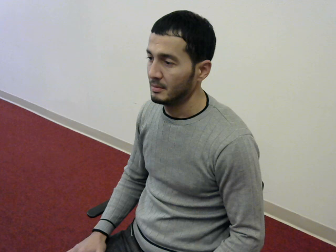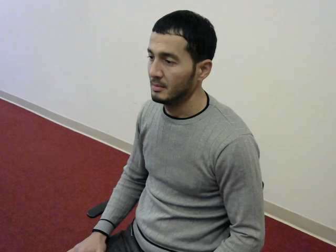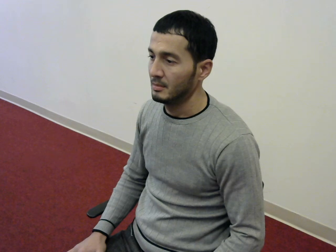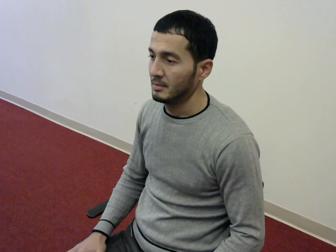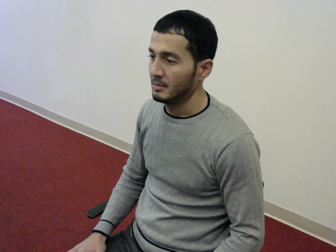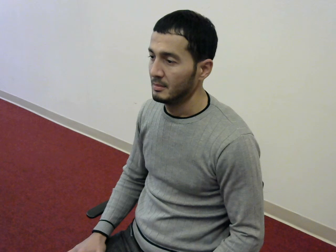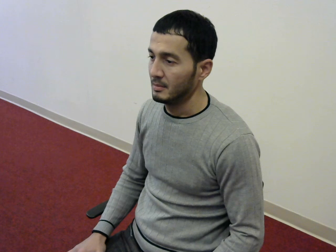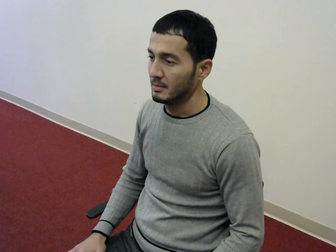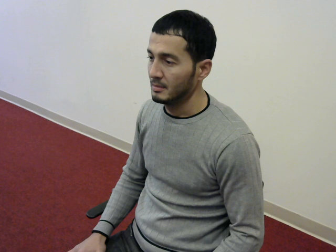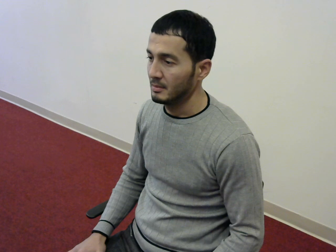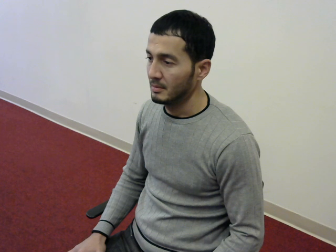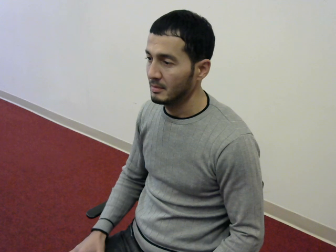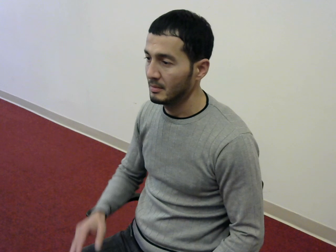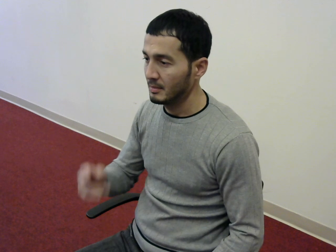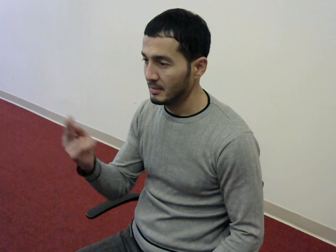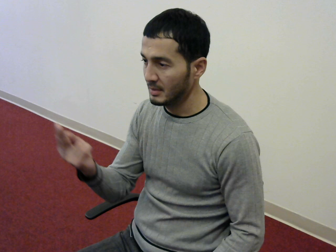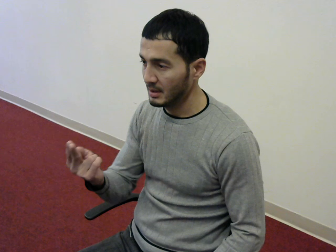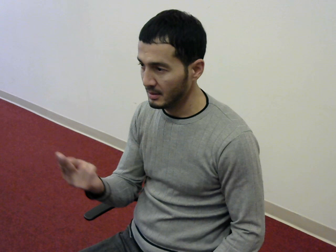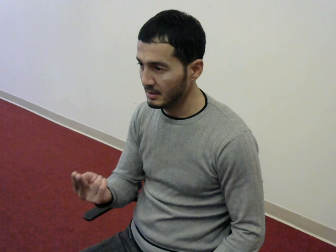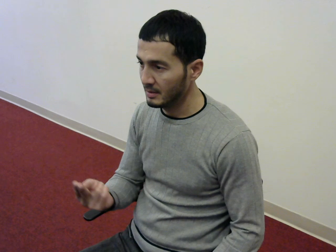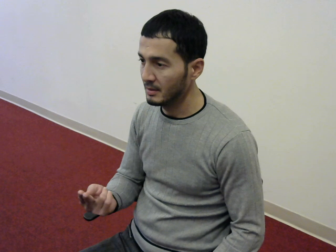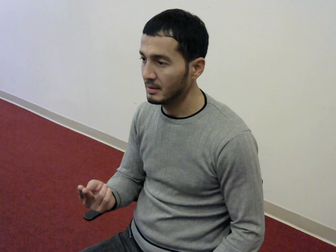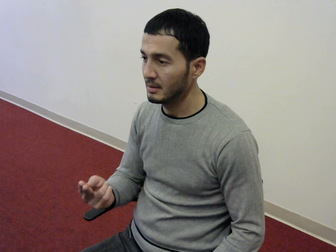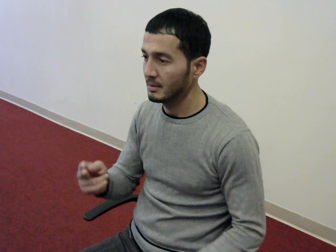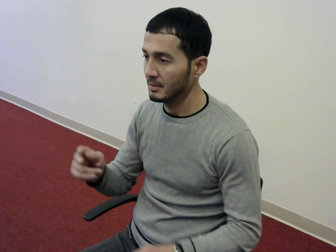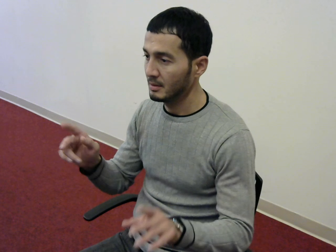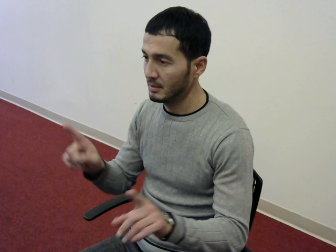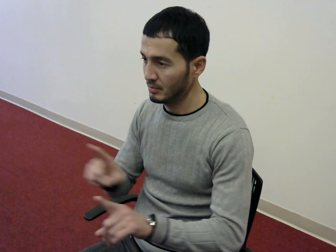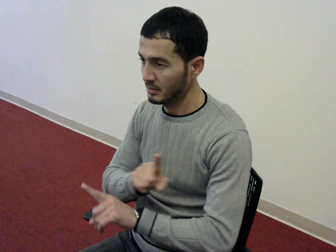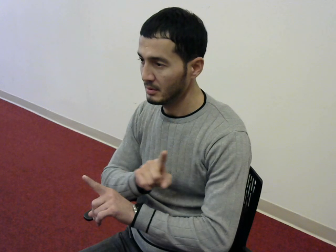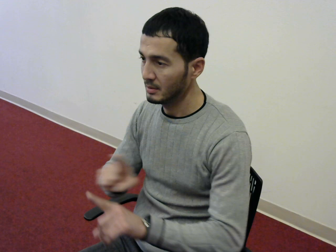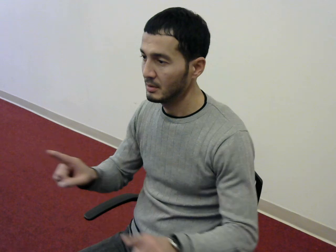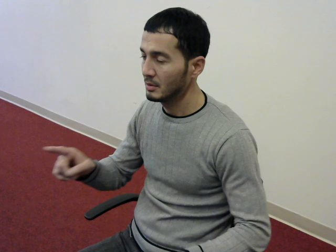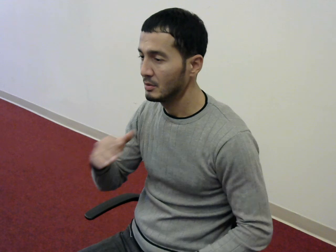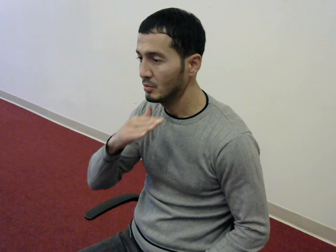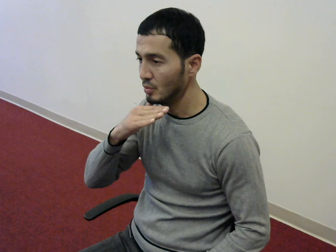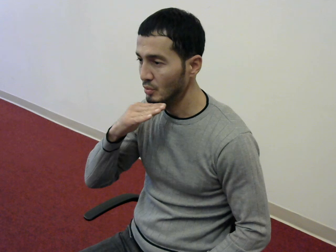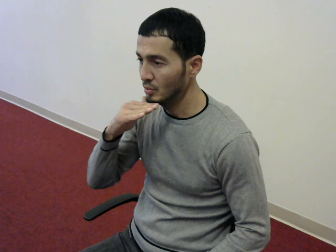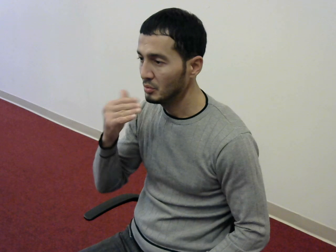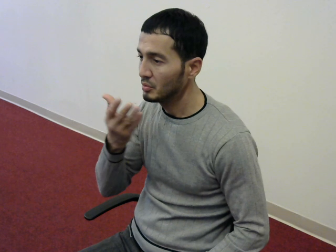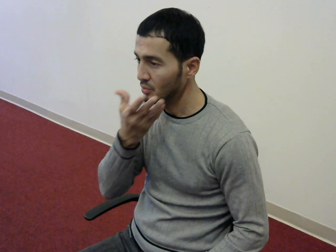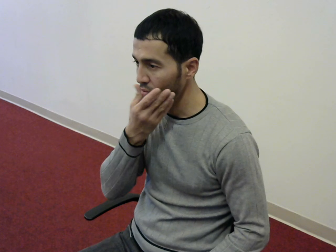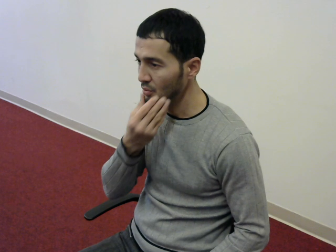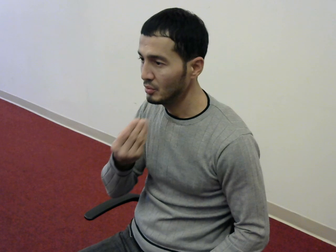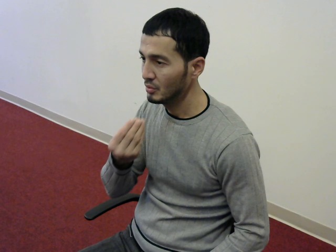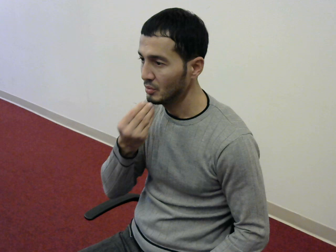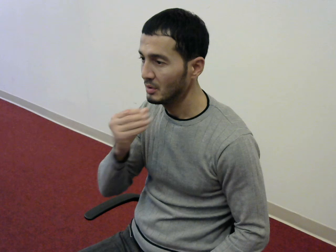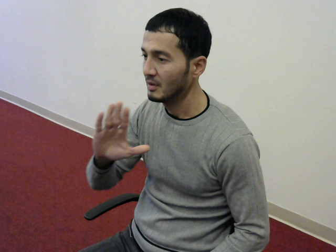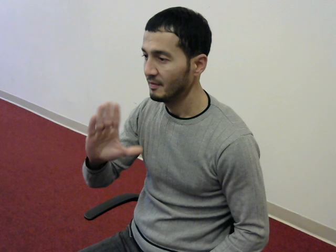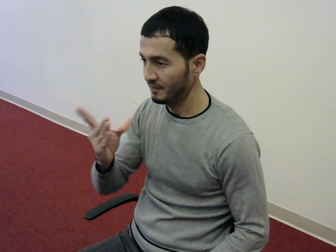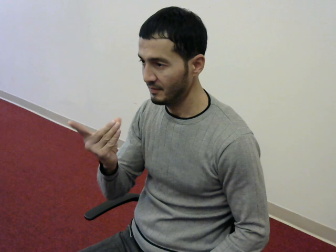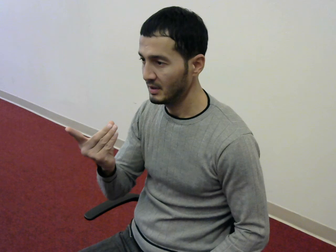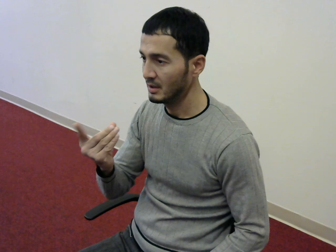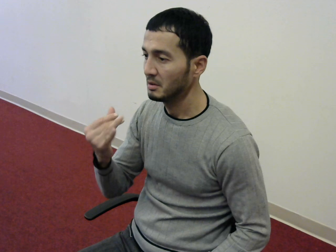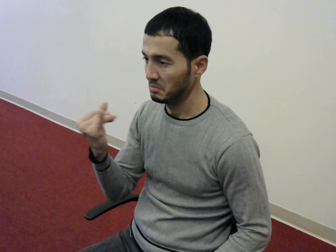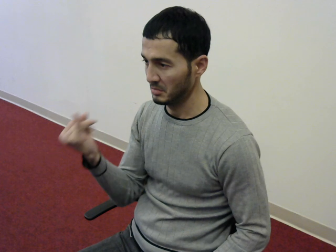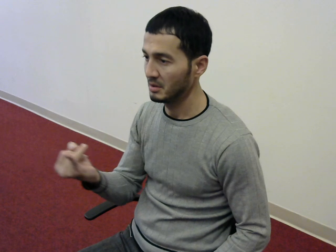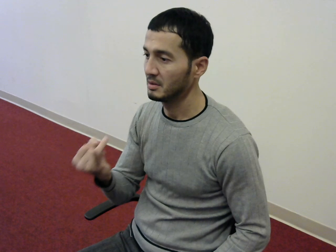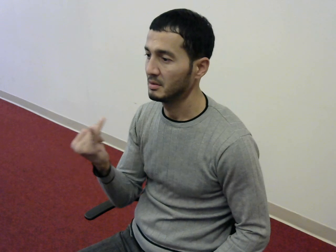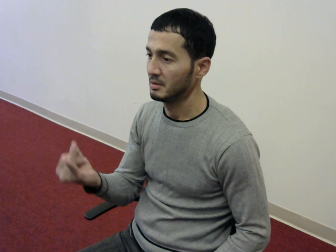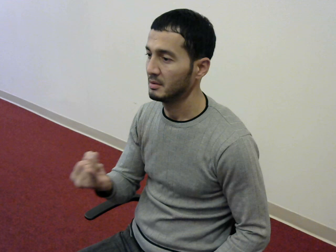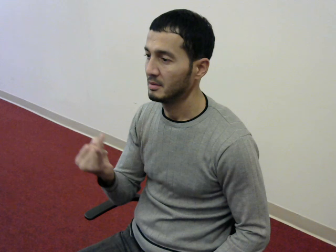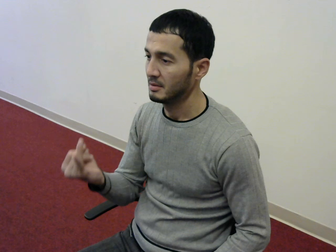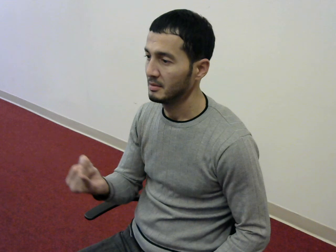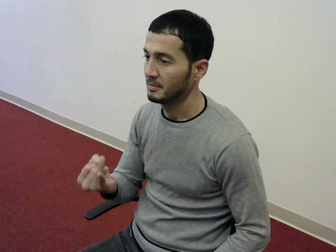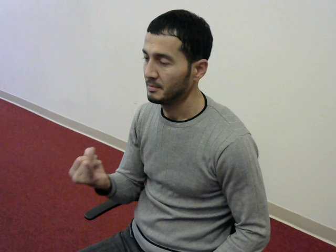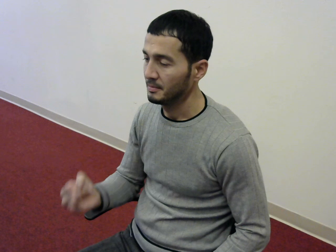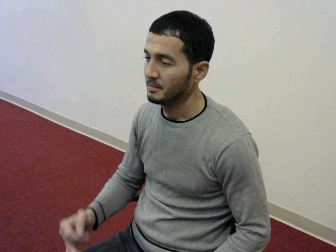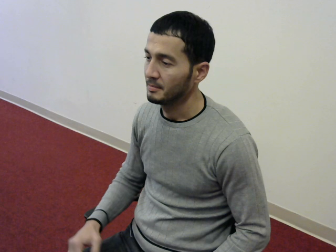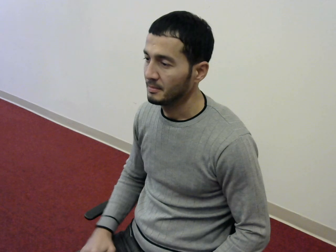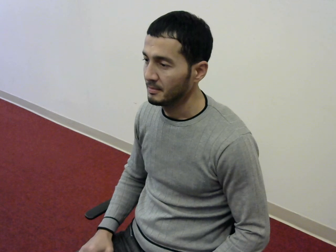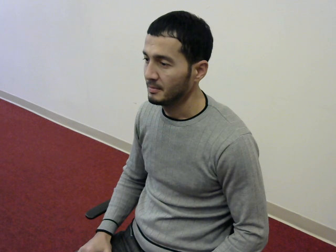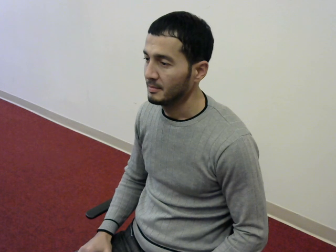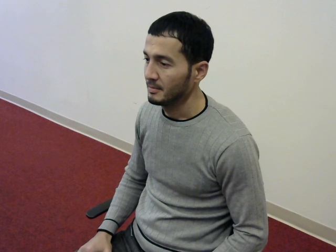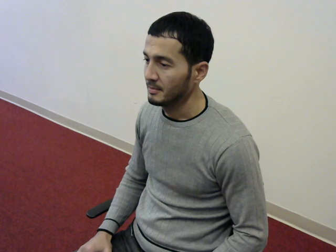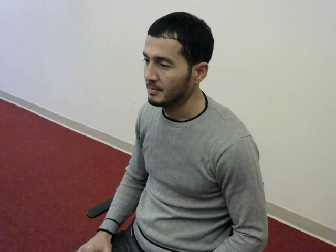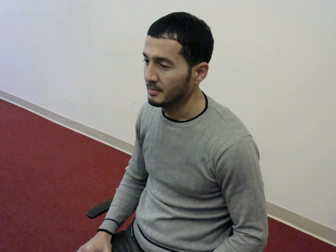Rəsm muzeyi çox gözəl və maraqlıdır